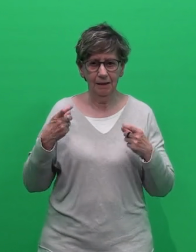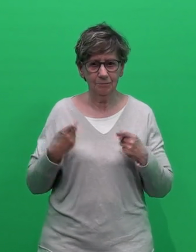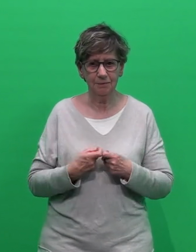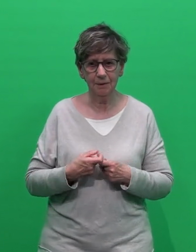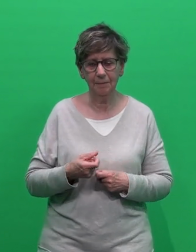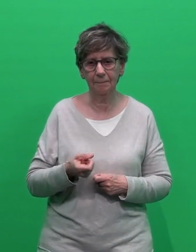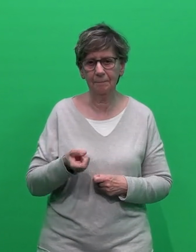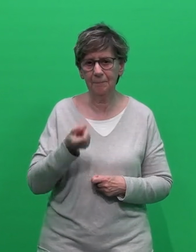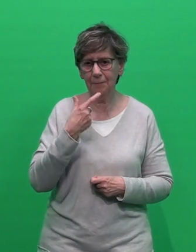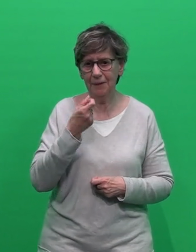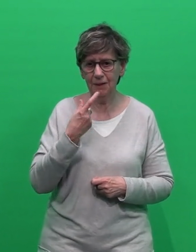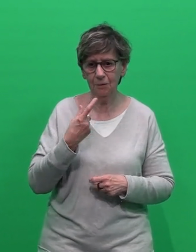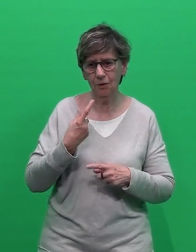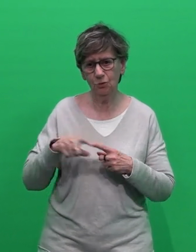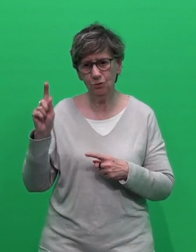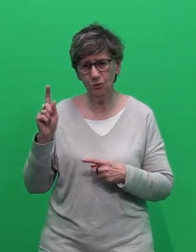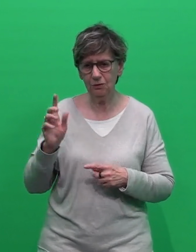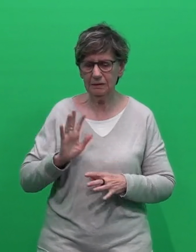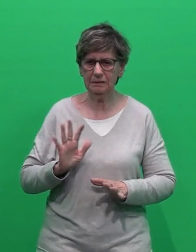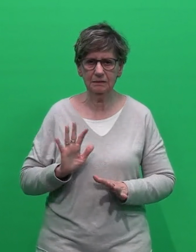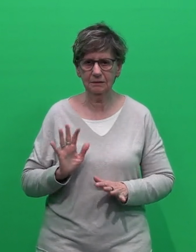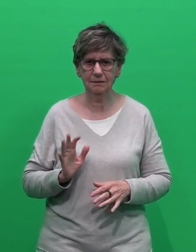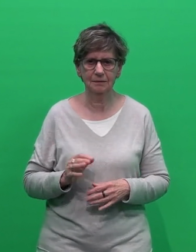No prenc cap altra pastilla per l'al·lèrgia.